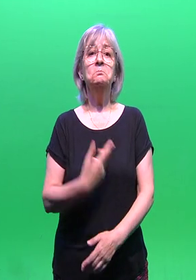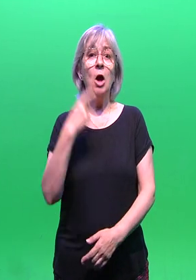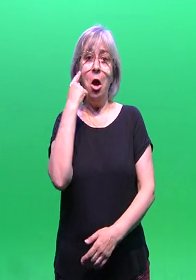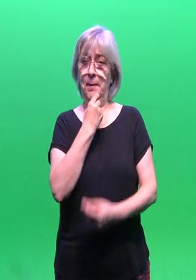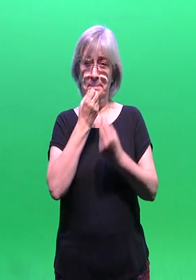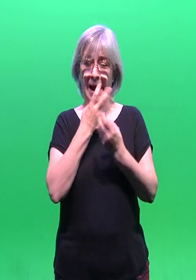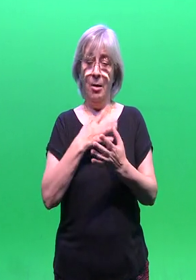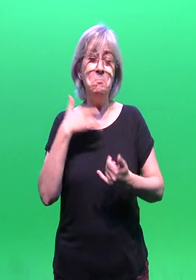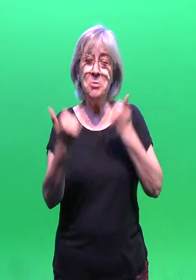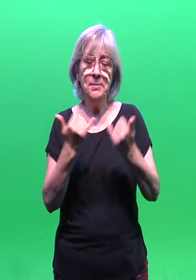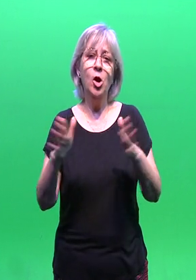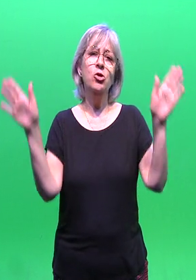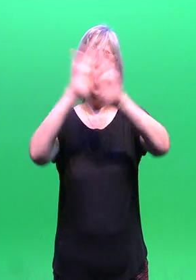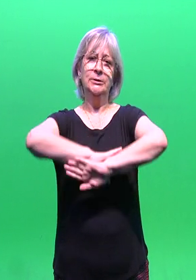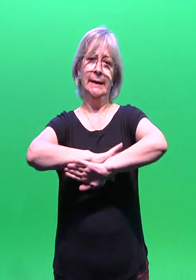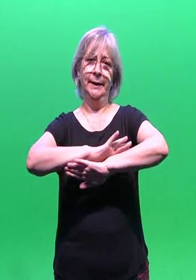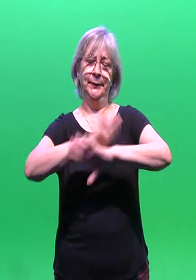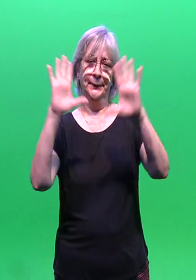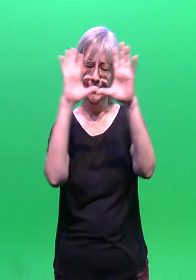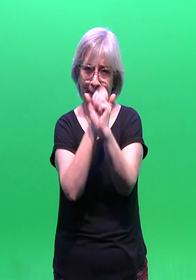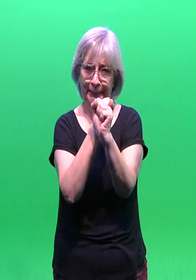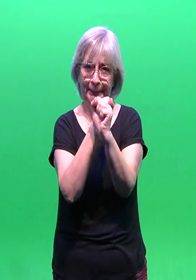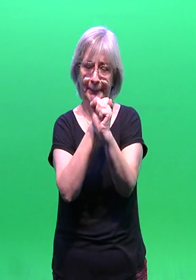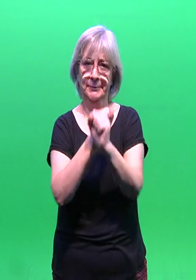Hi veig bé, però el problema és de nit, quan es fa fosc.